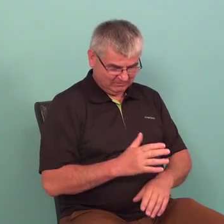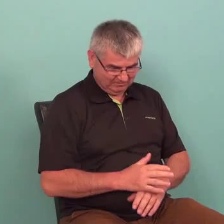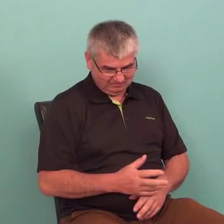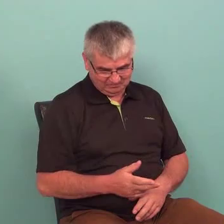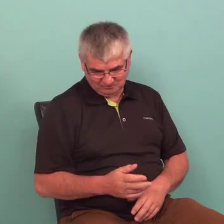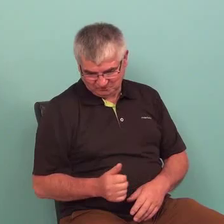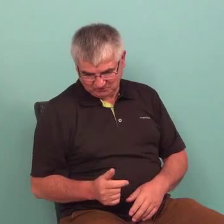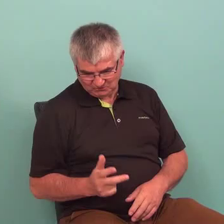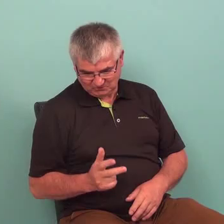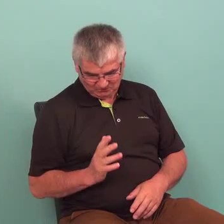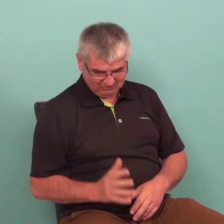Raz, dwa, trzy, ok.